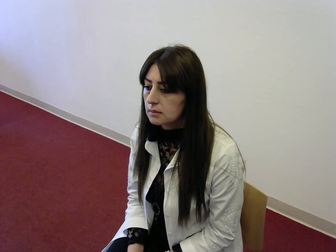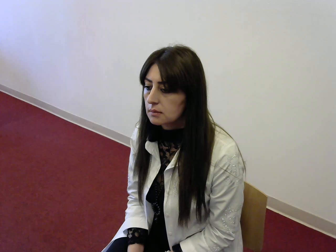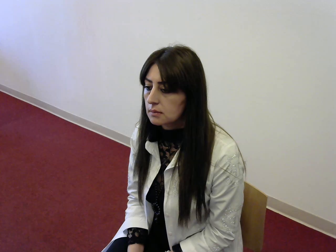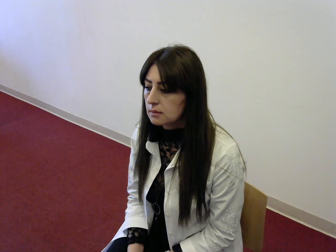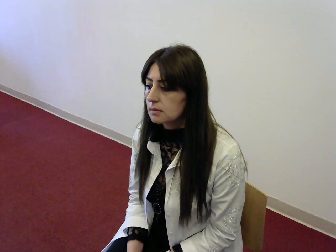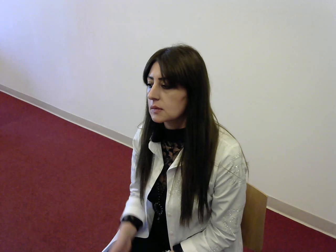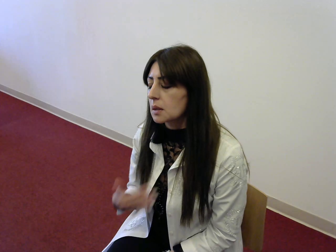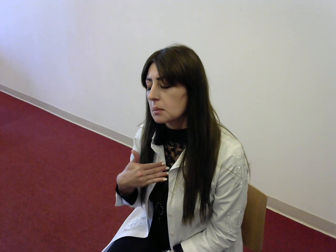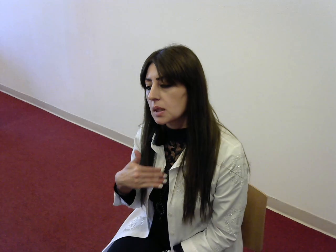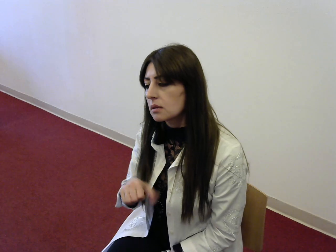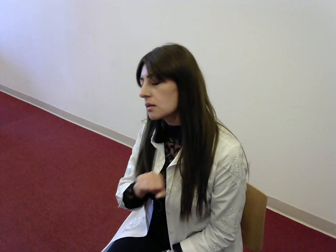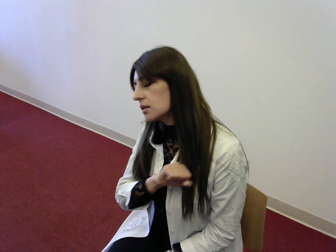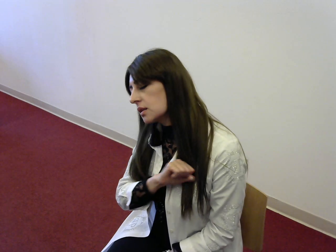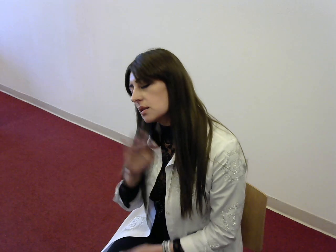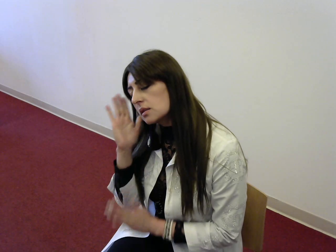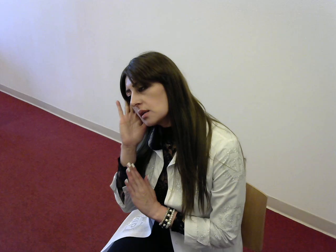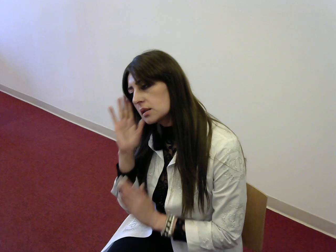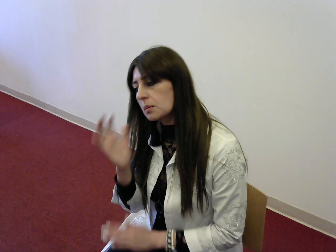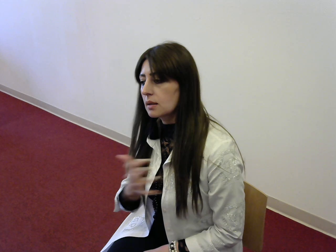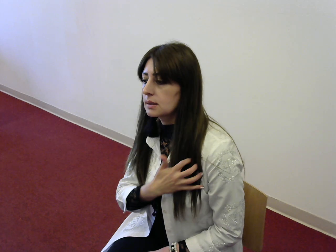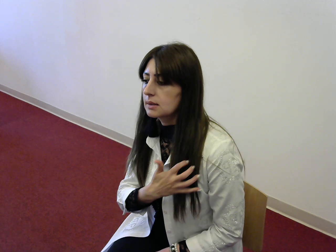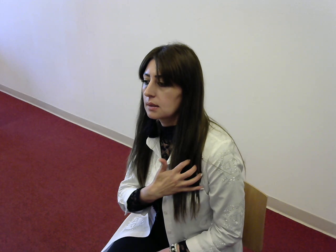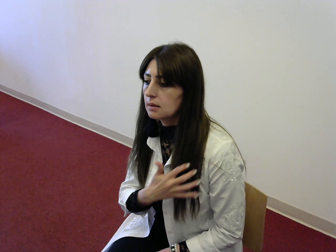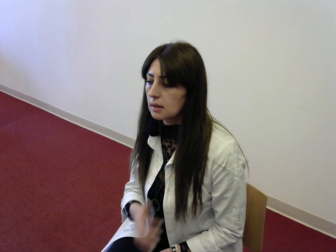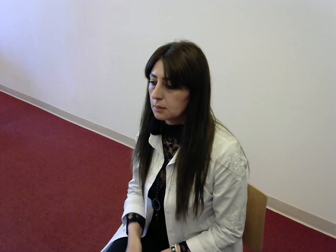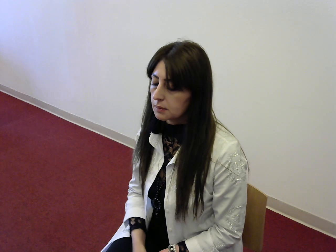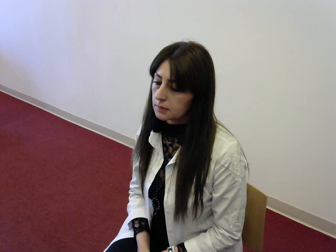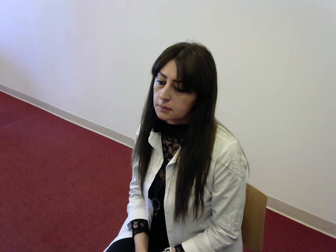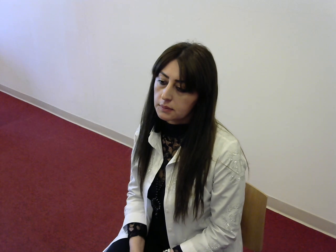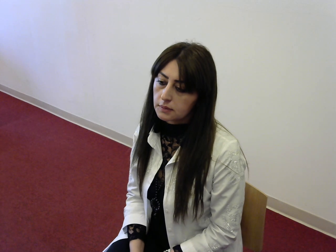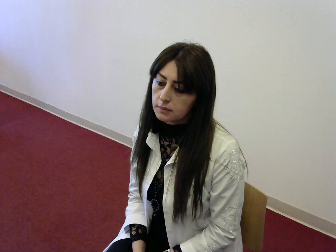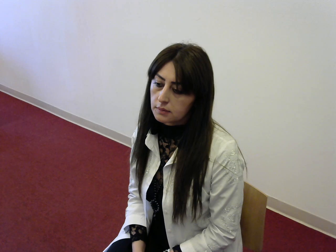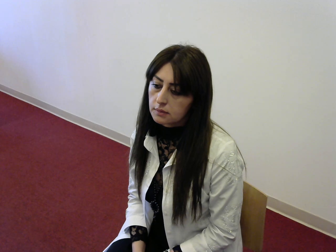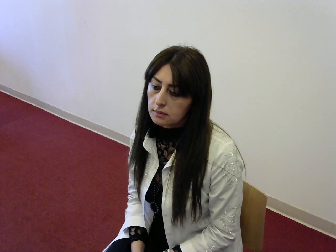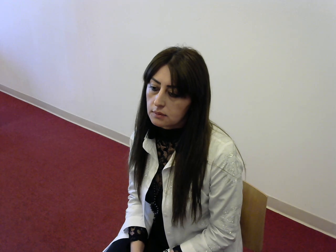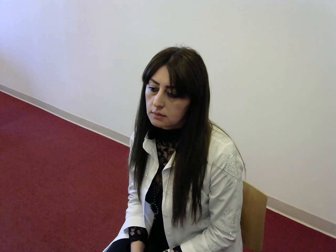Mən yatmaq istəyirəm